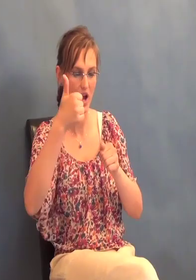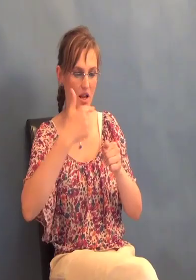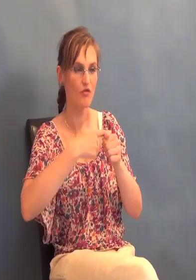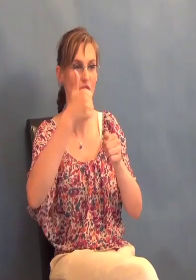Dwudziesty pierwszy?